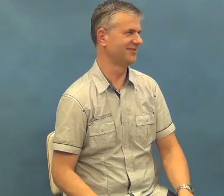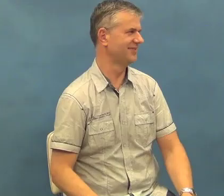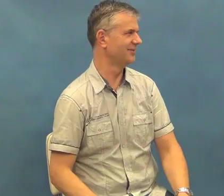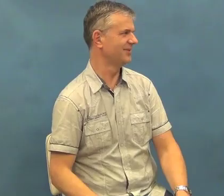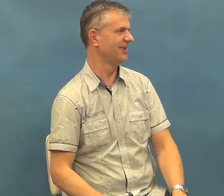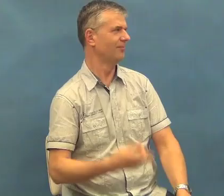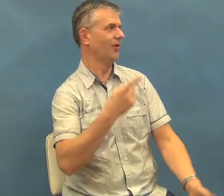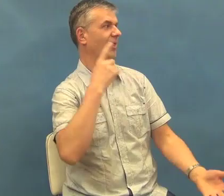Przypomniał sobie.